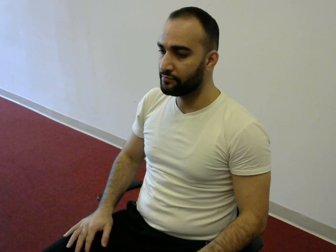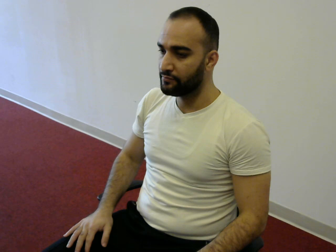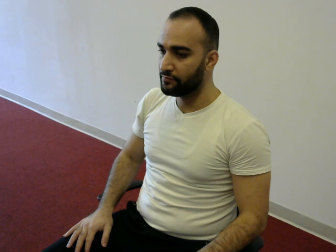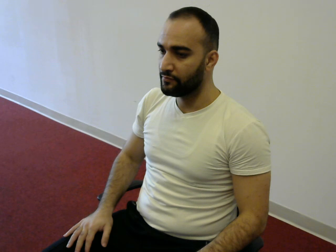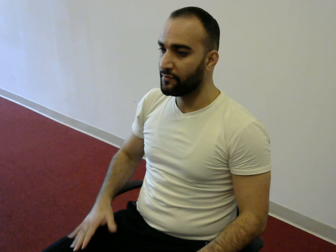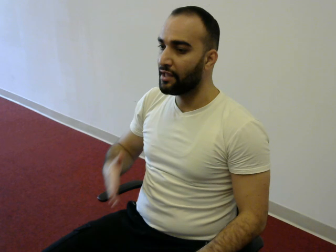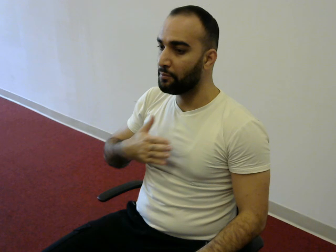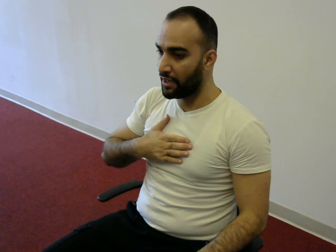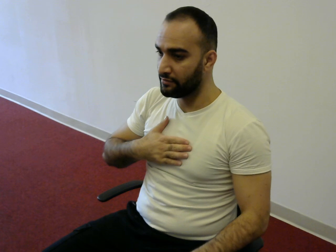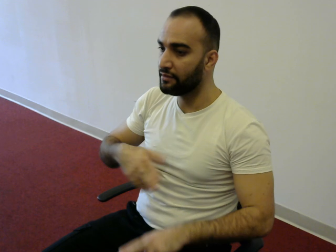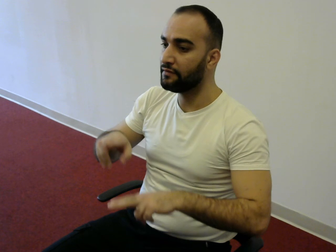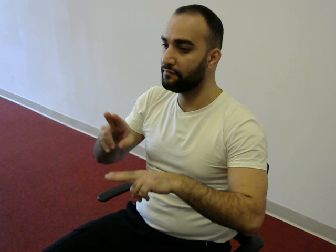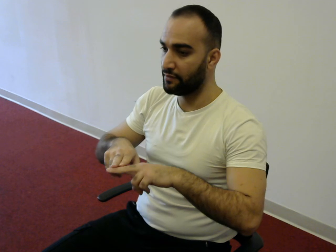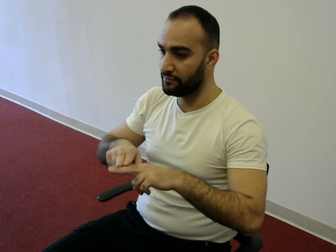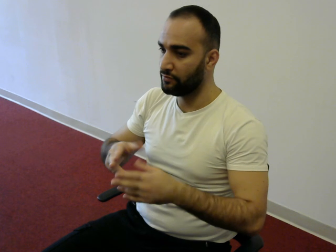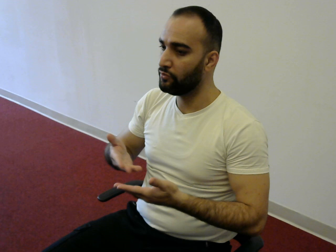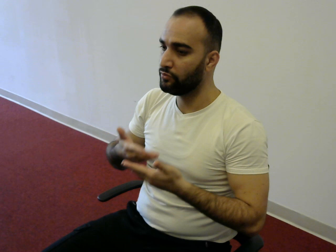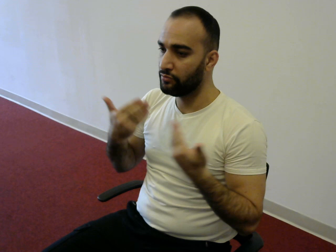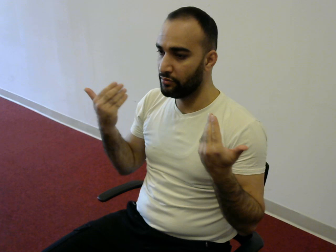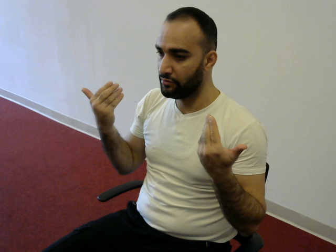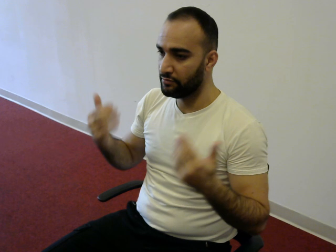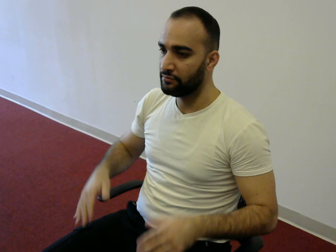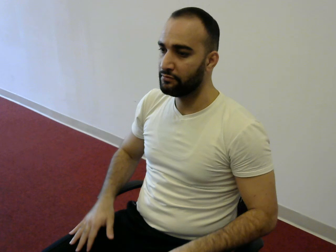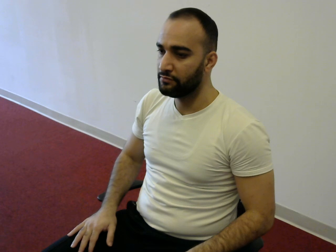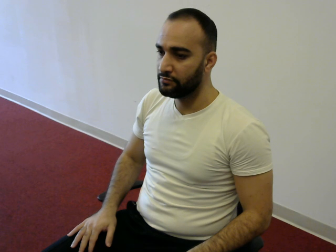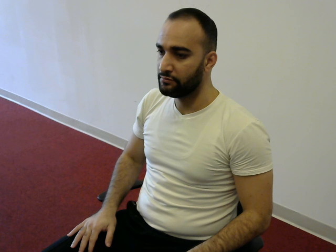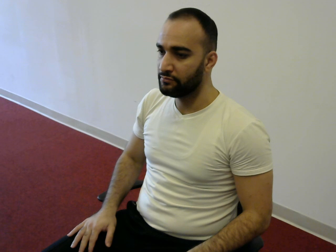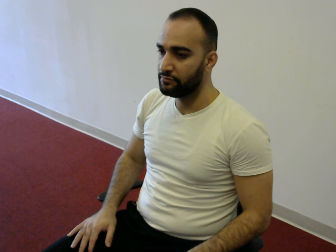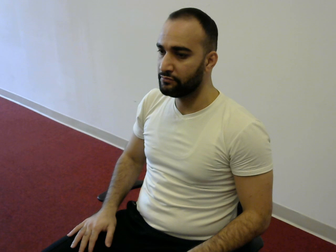Mənim şəxsiyyət vəsiqəm yoxdur